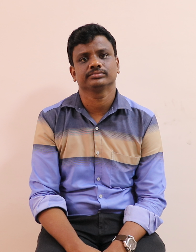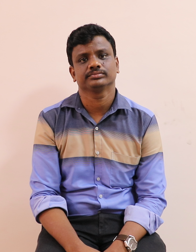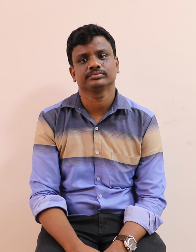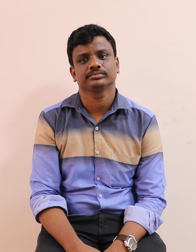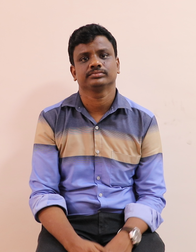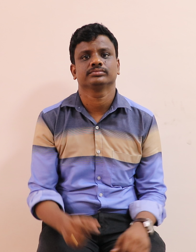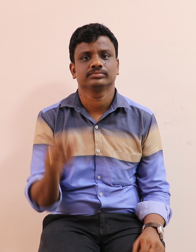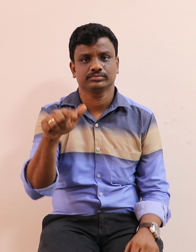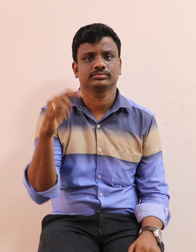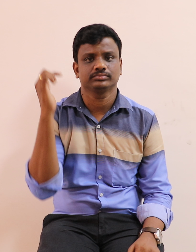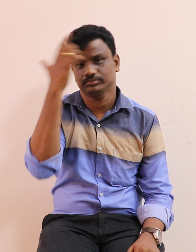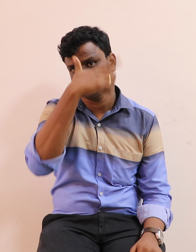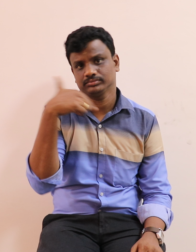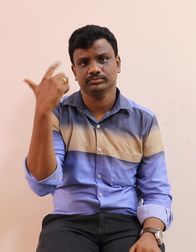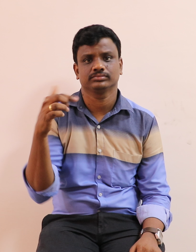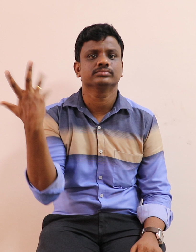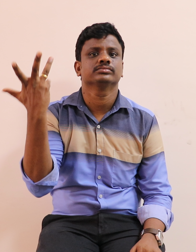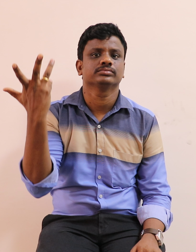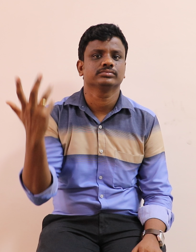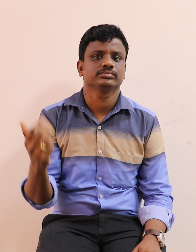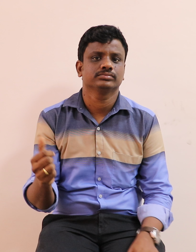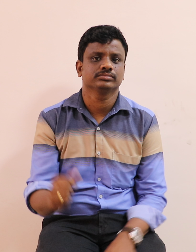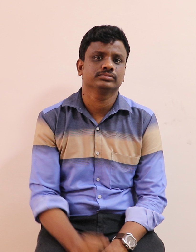what happened